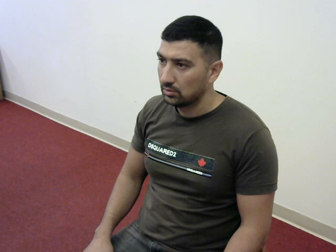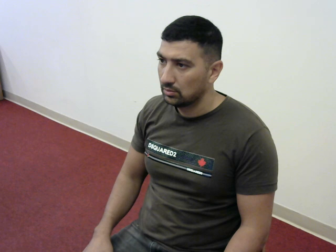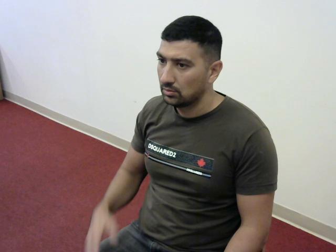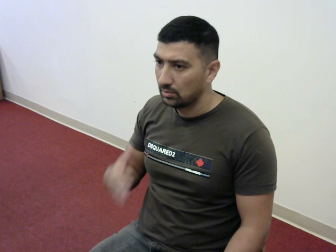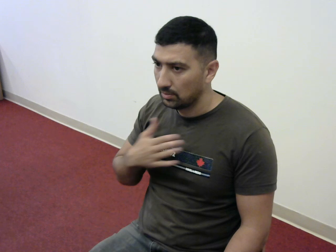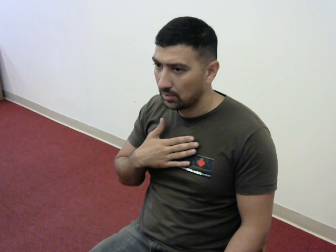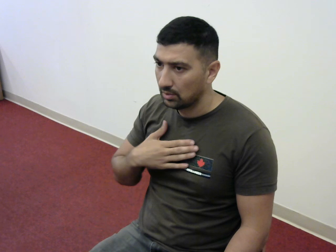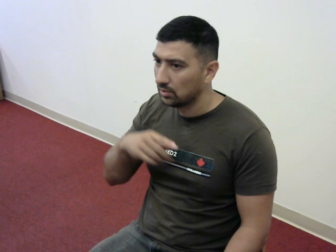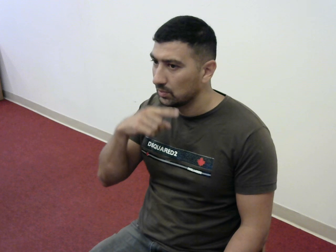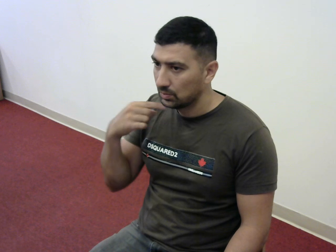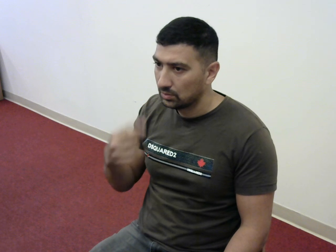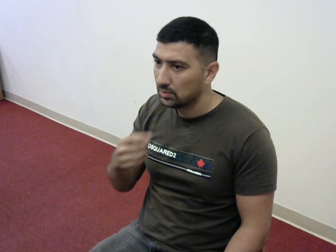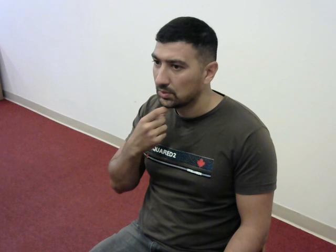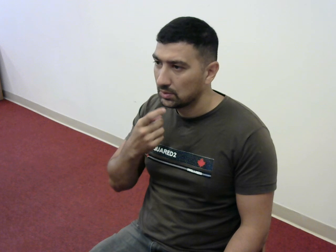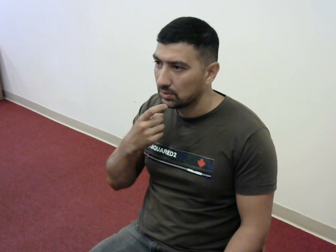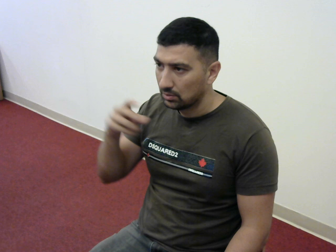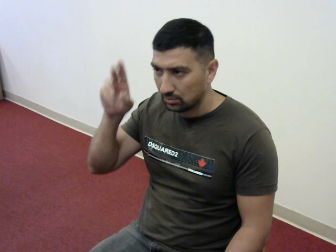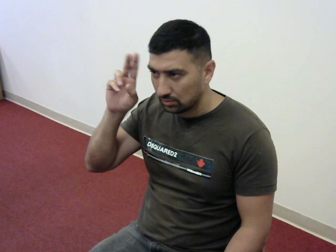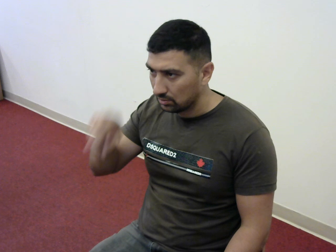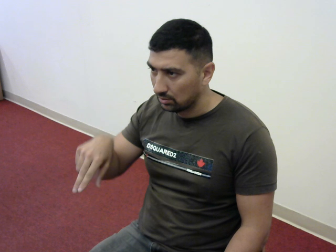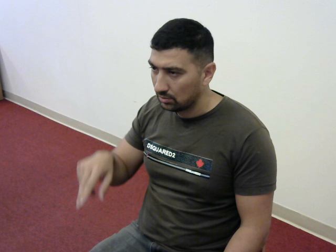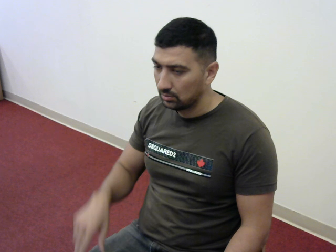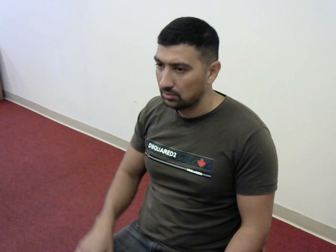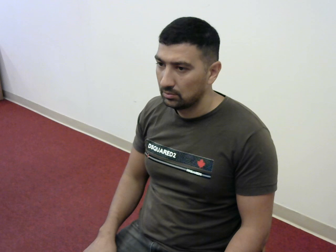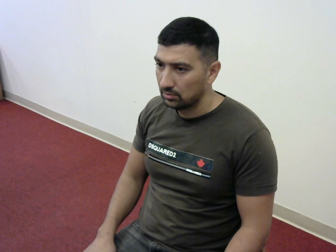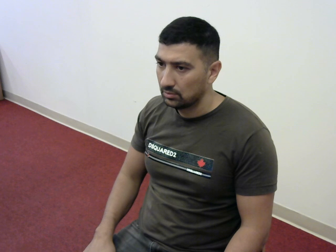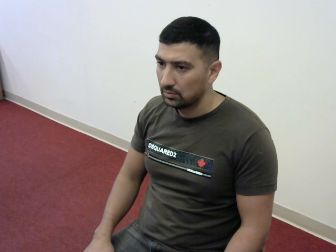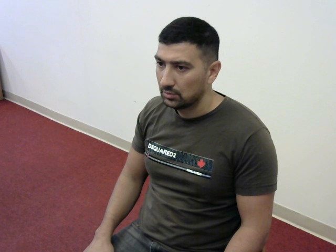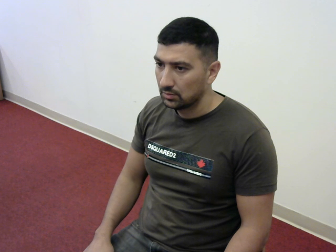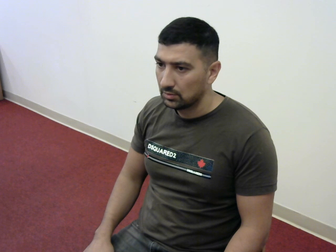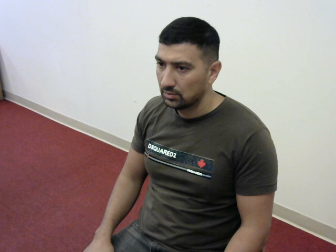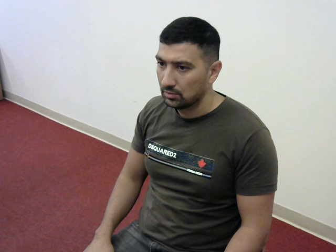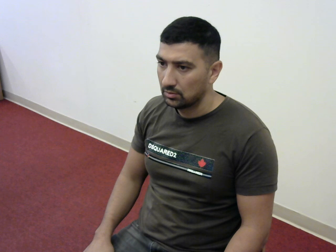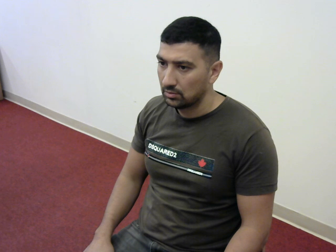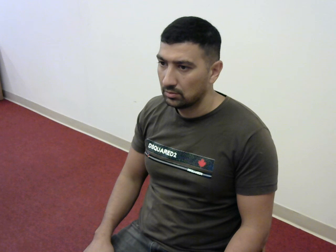Mən rus dilini bilmirəm